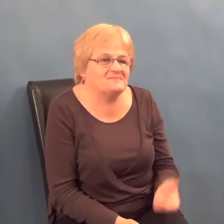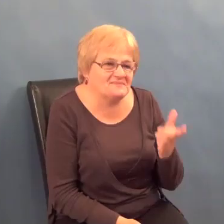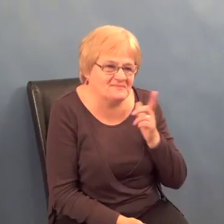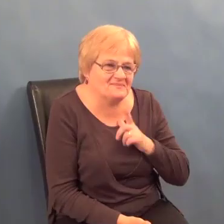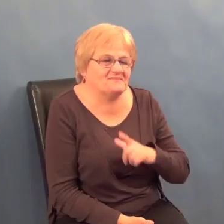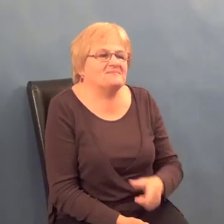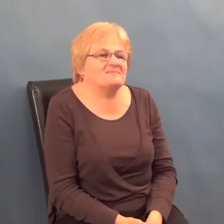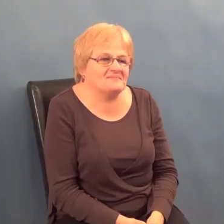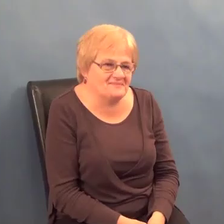Aha.